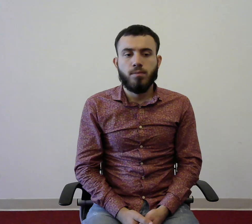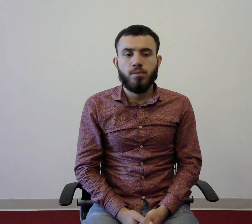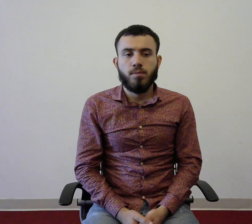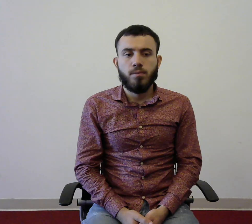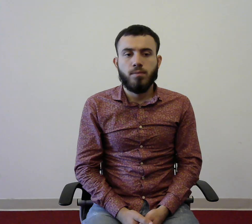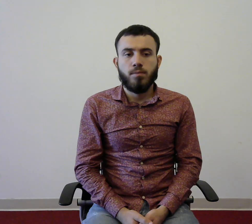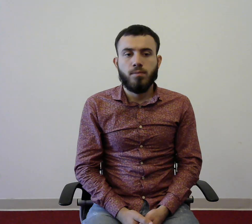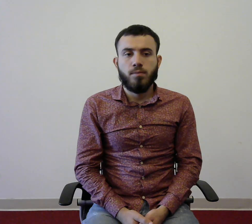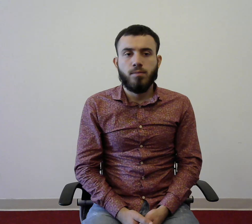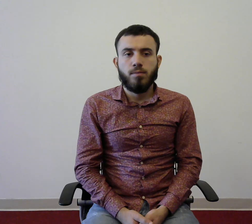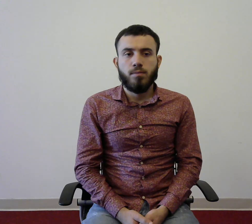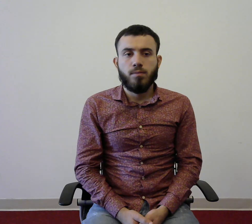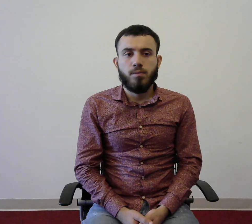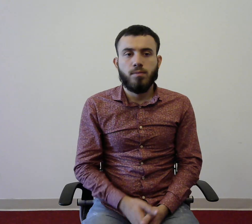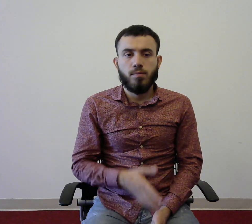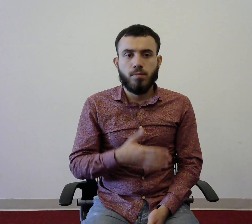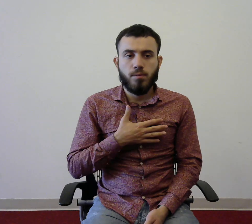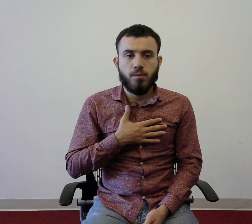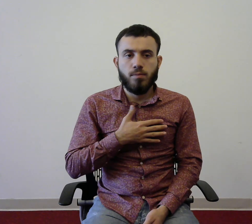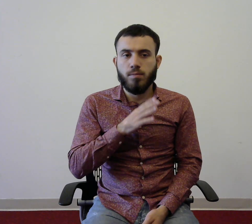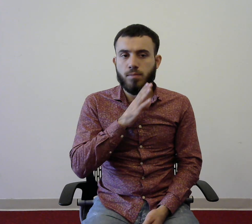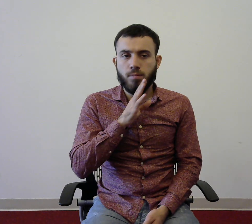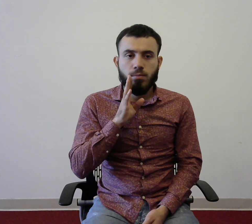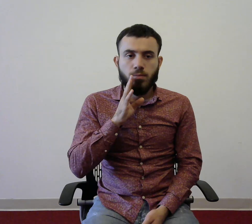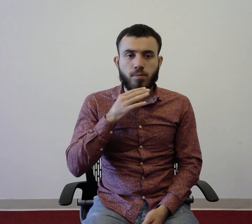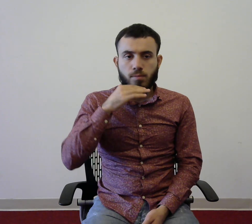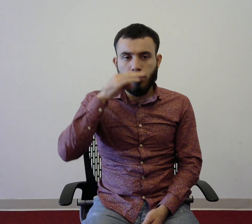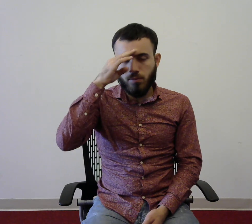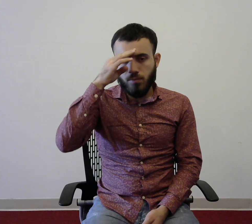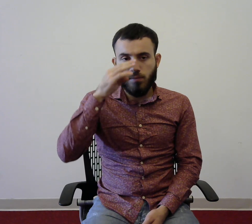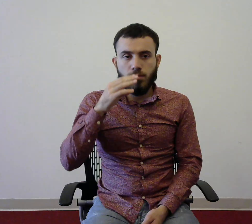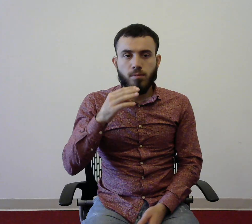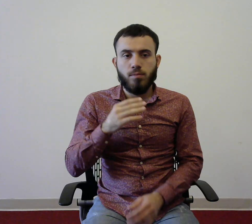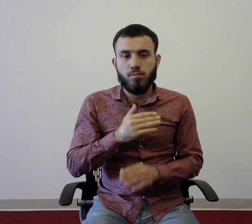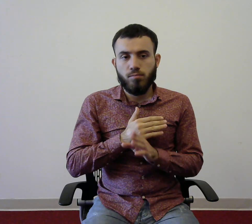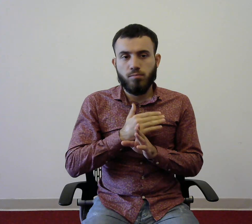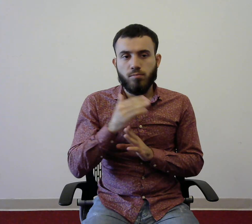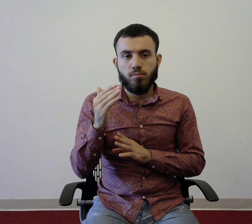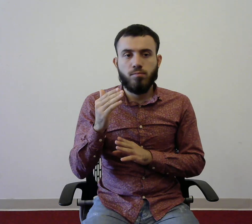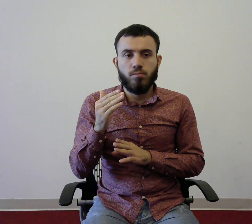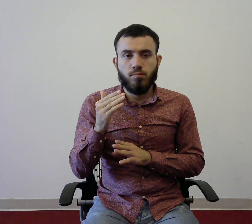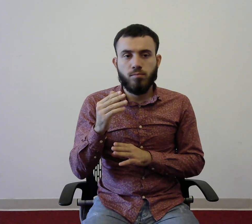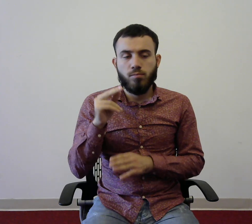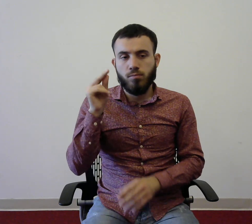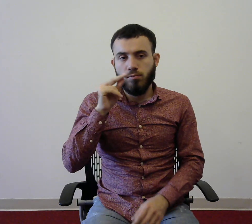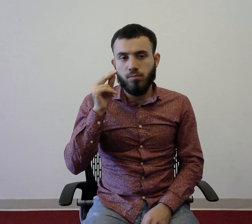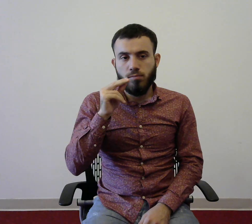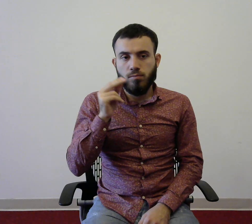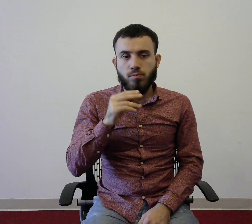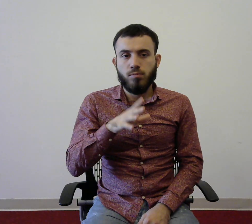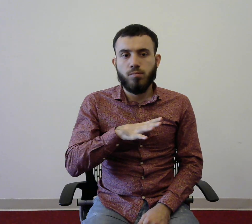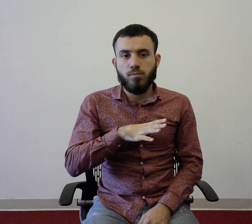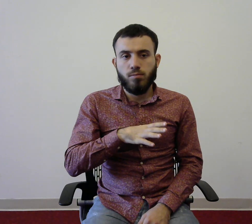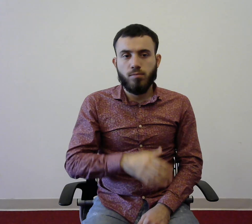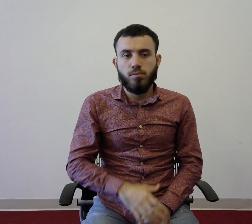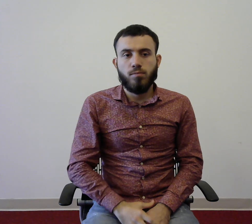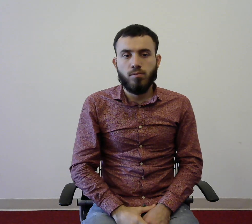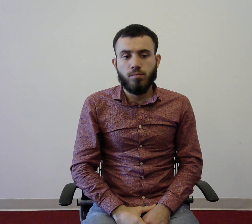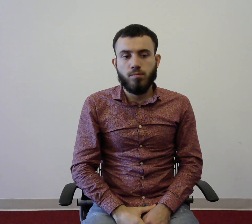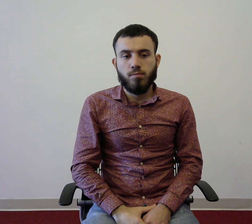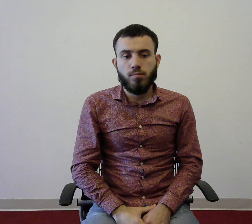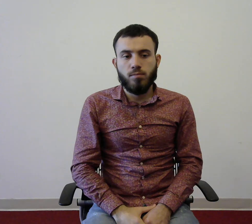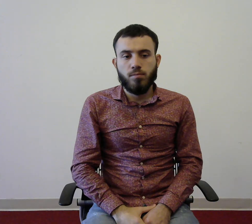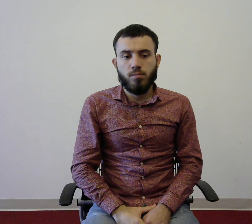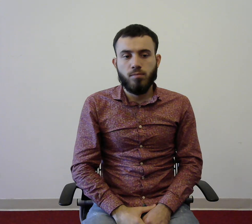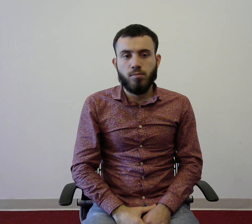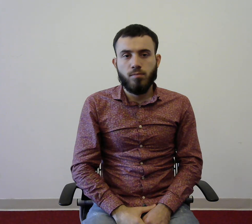Mənim valideynlərim ali təhsillidir